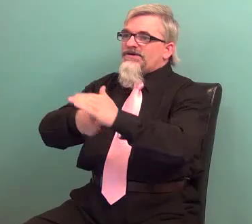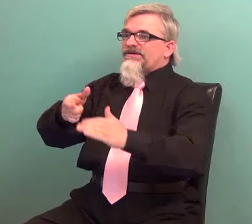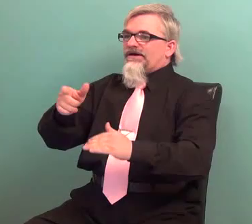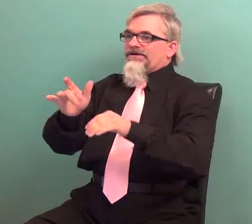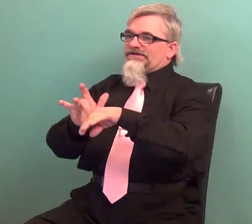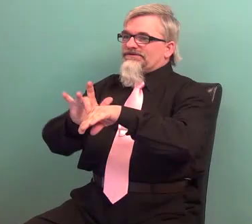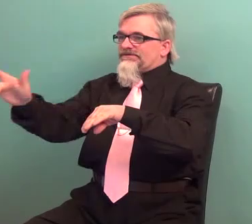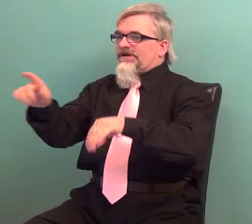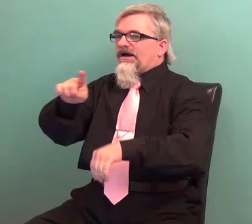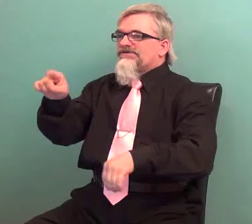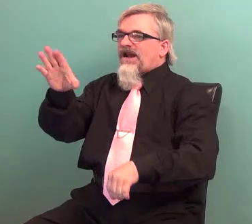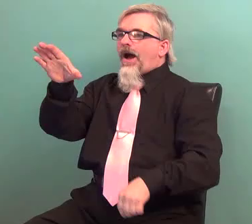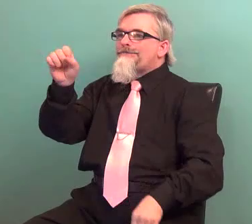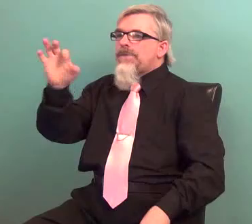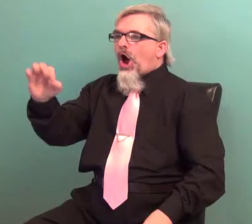Na miejsce (...).